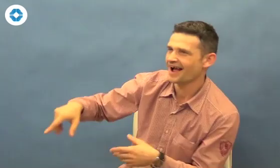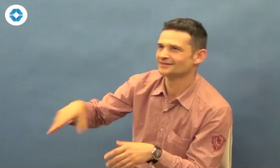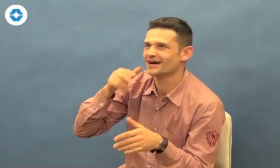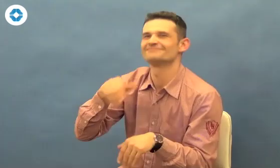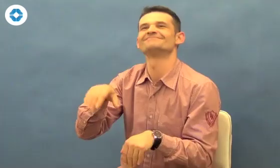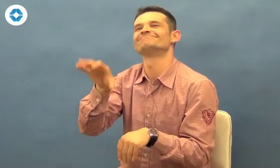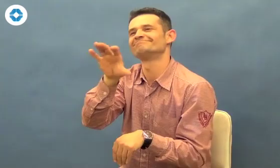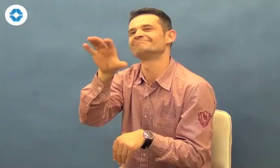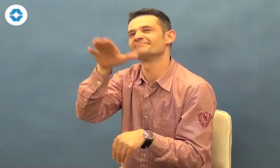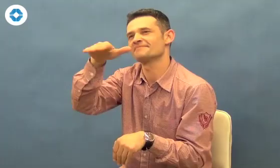Żabki przyglądają im się i machają do nich.